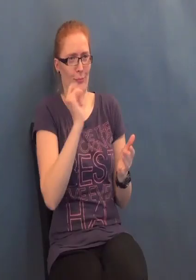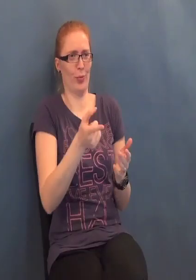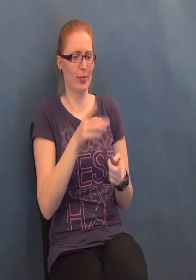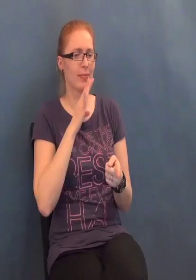Więc są.